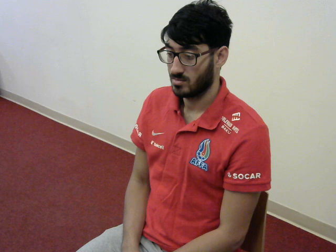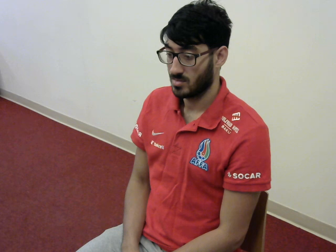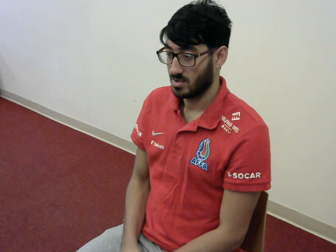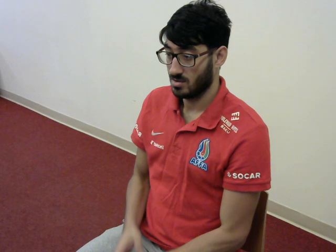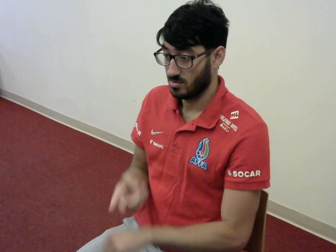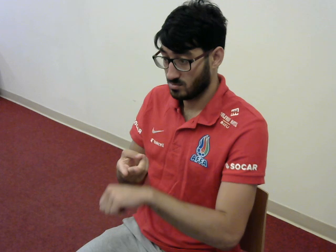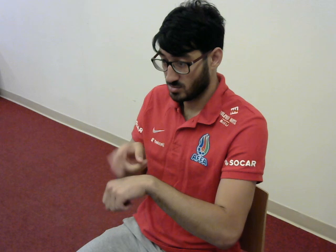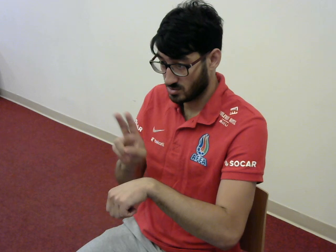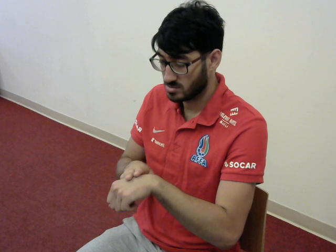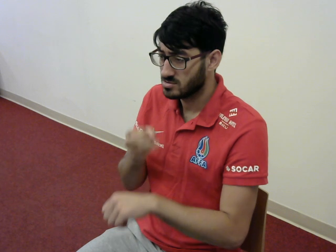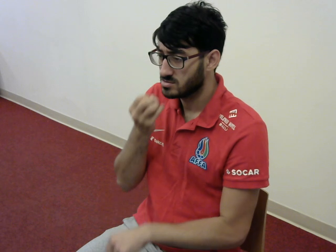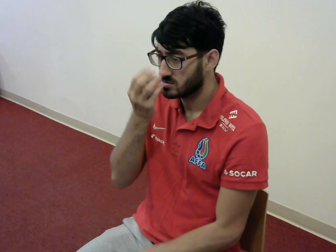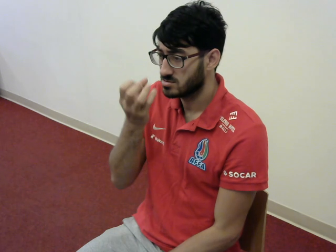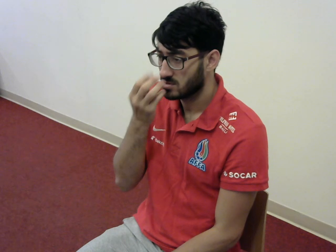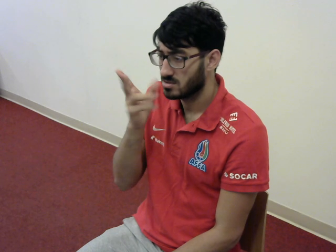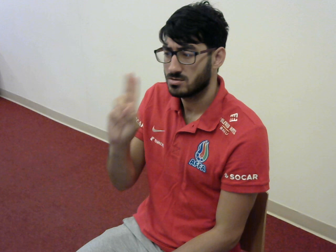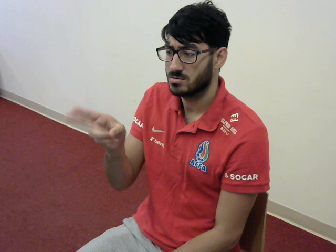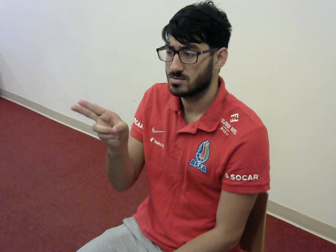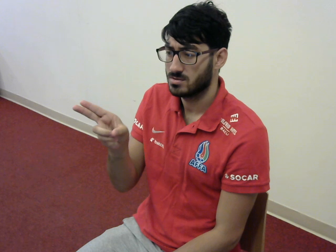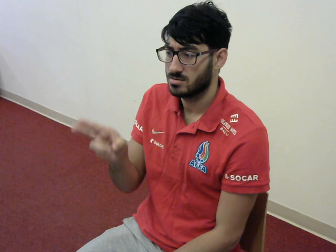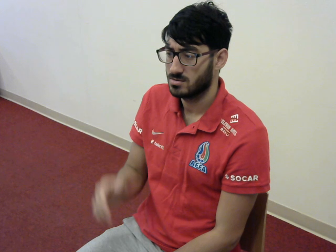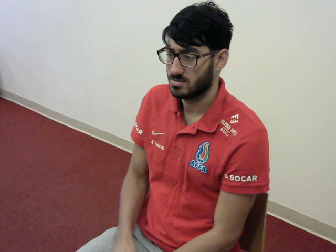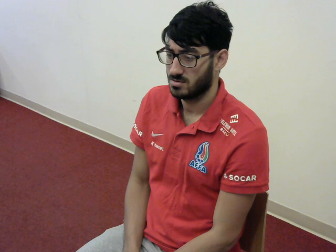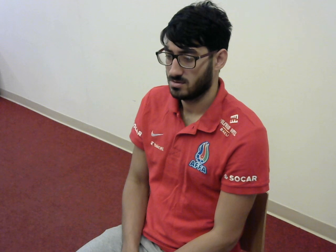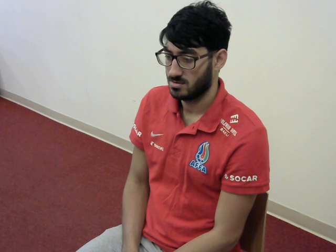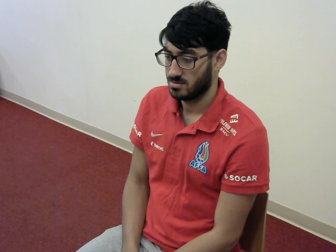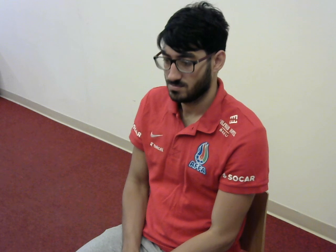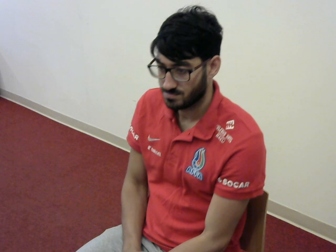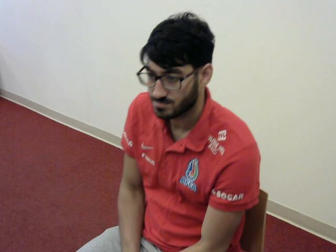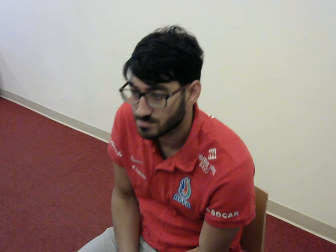Bu çiçəklər kimindir?